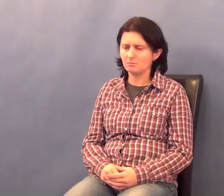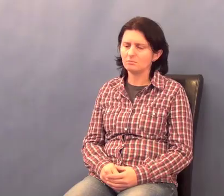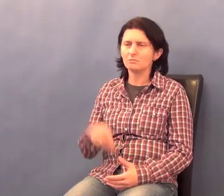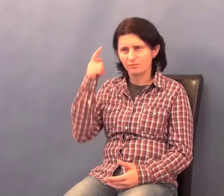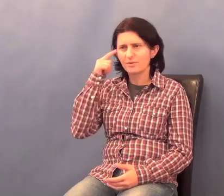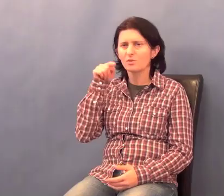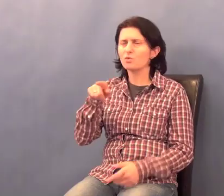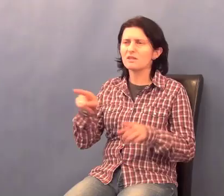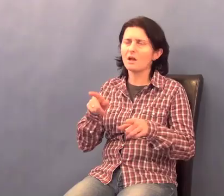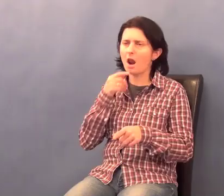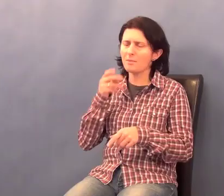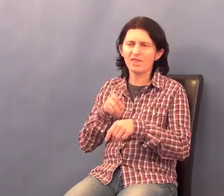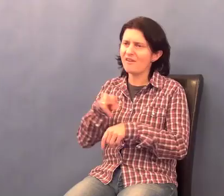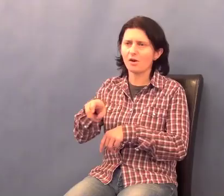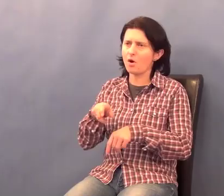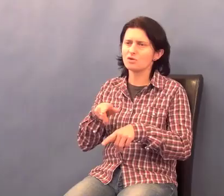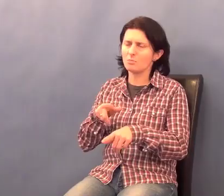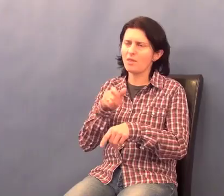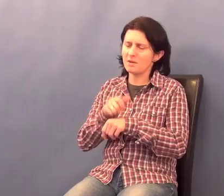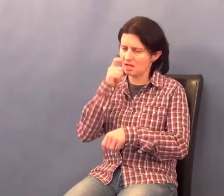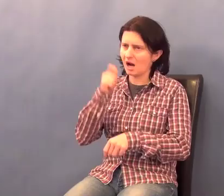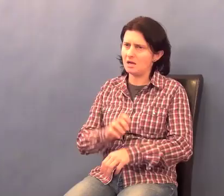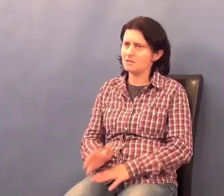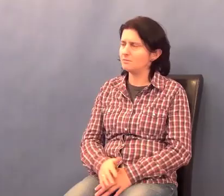Wiesz, jak jest ten znak to lepiej tam nie wchodzić, bo jest tam trujący gaz.